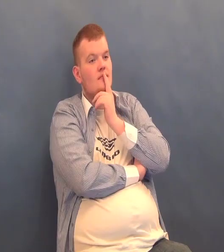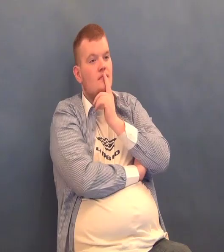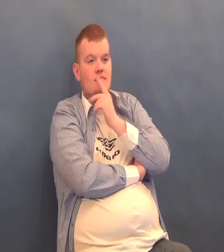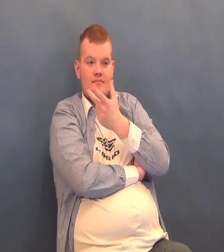Nie.